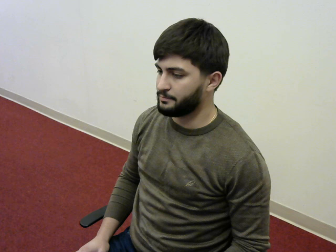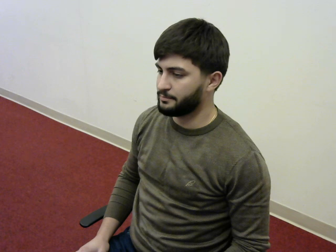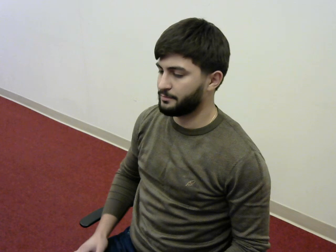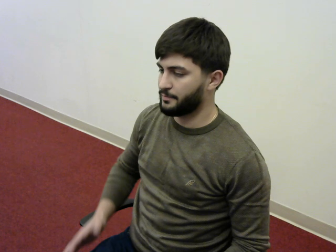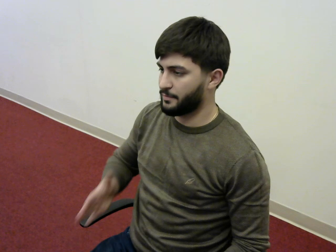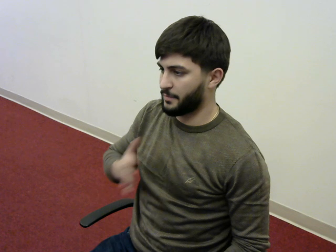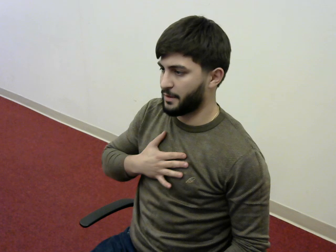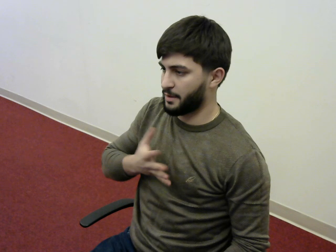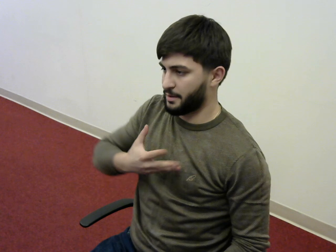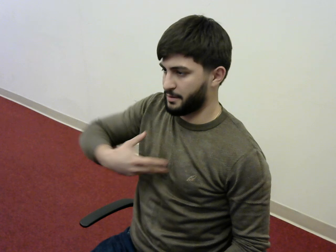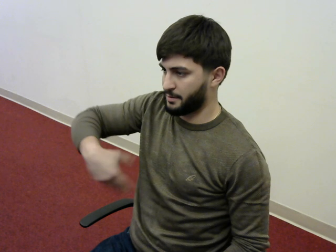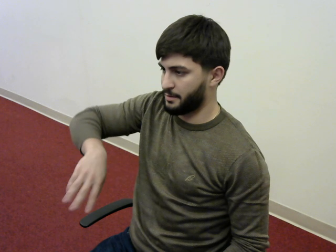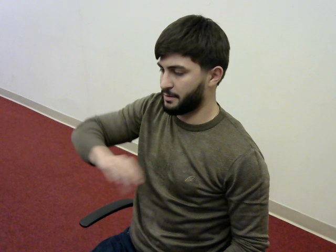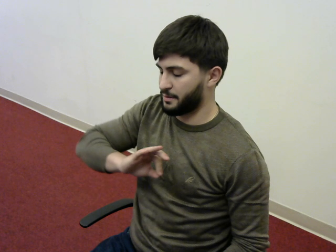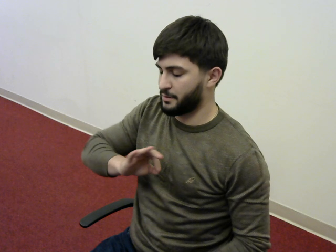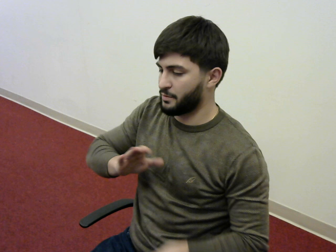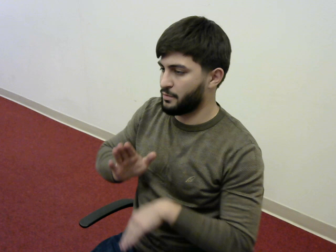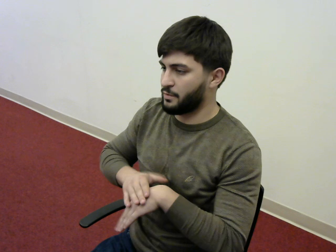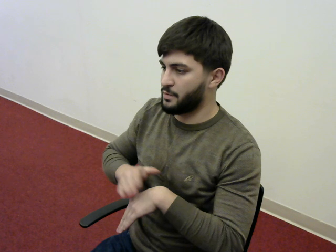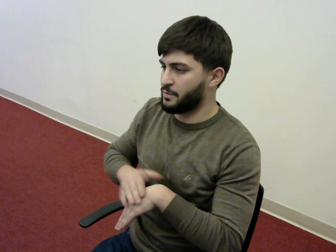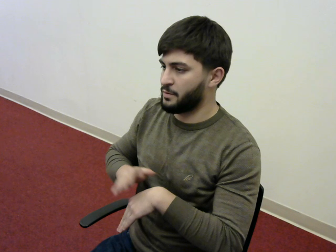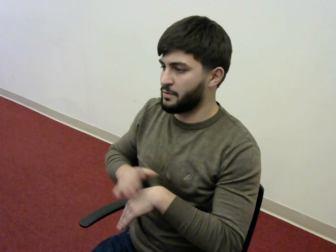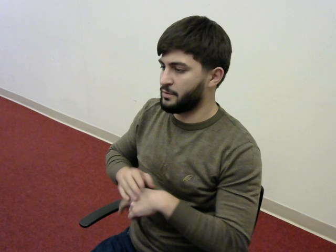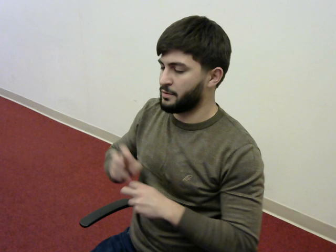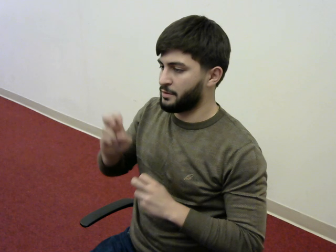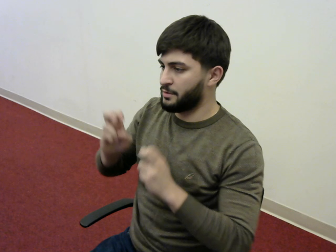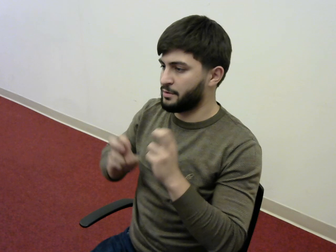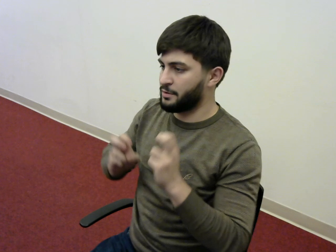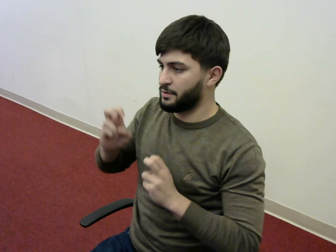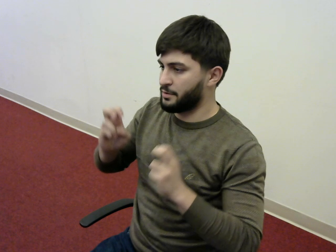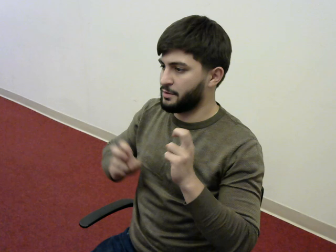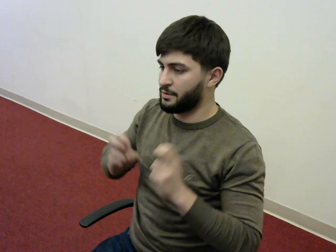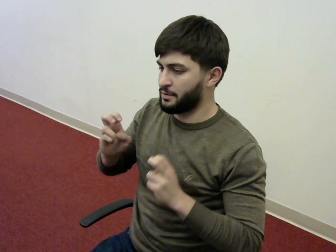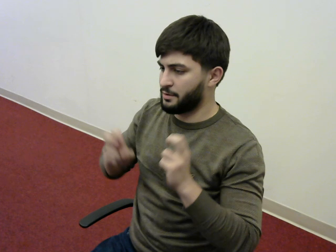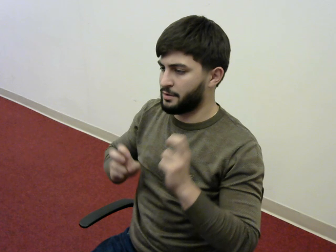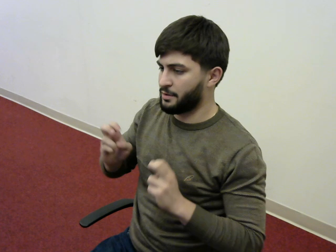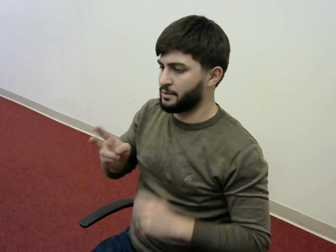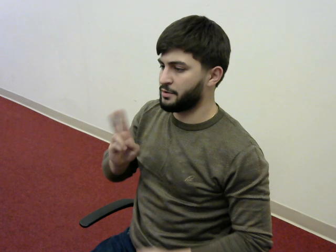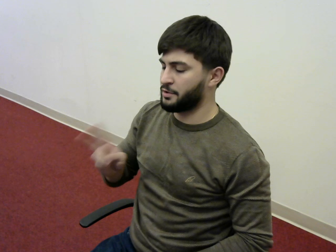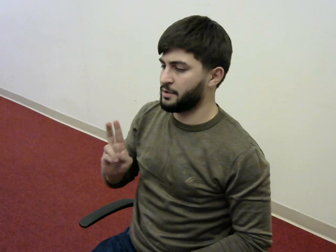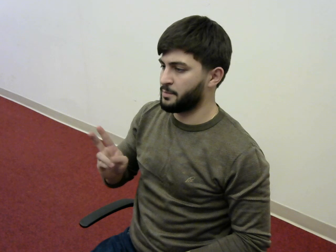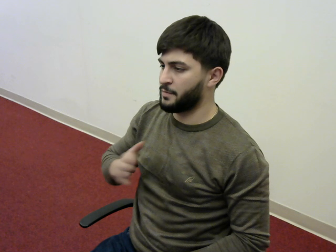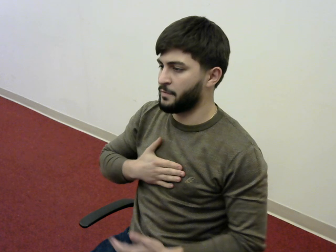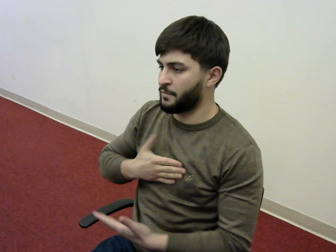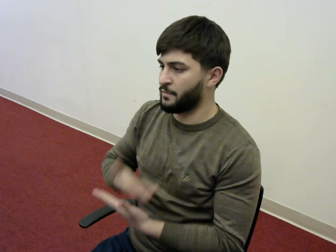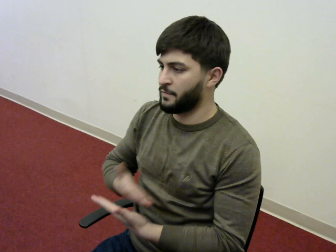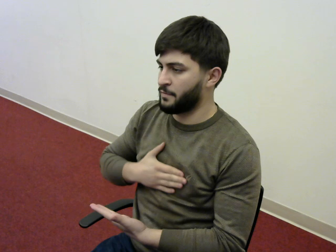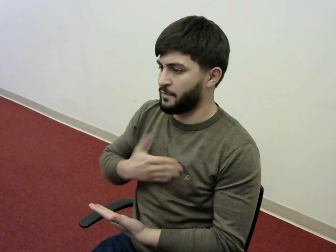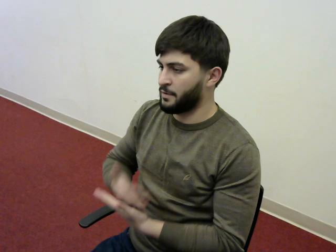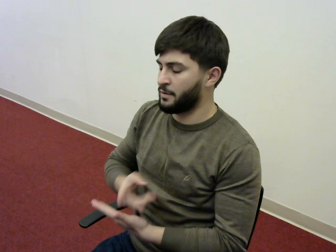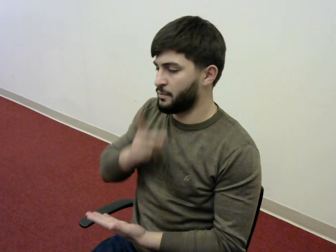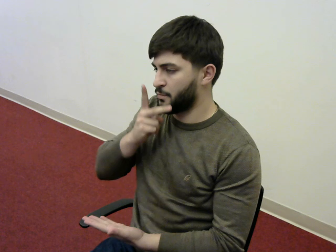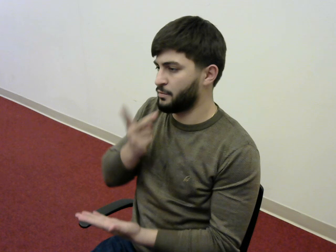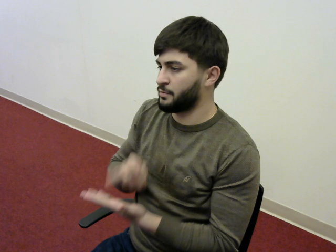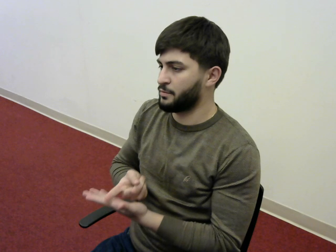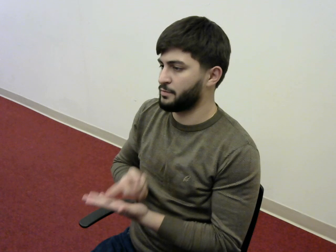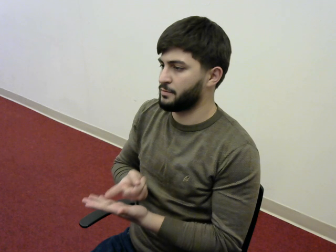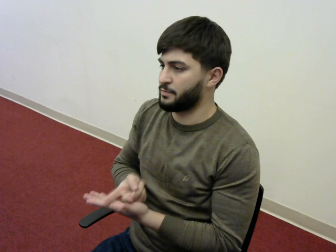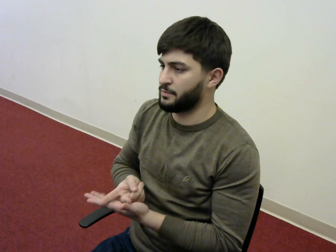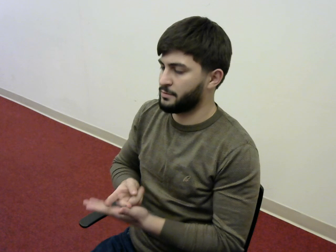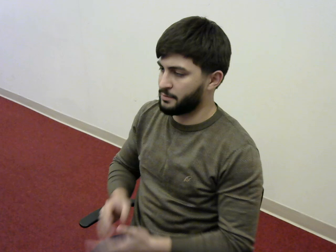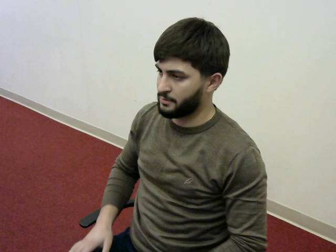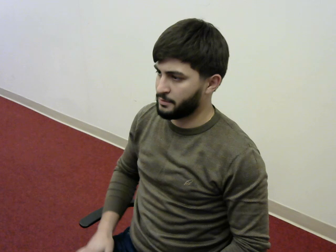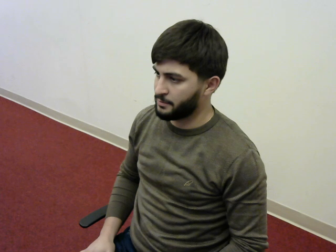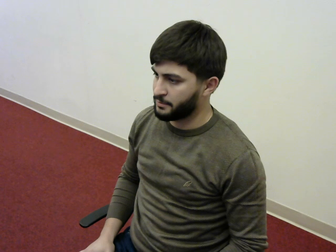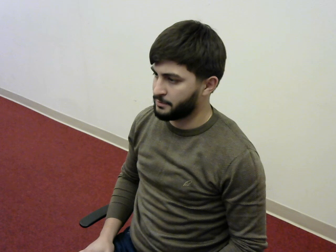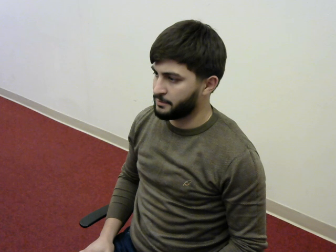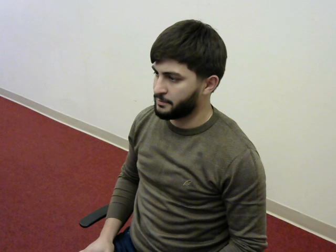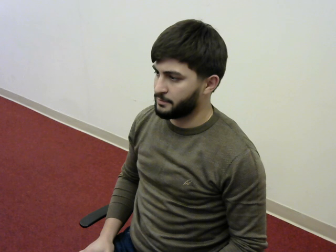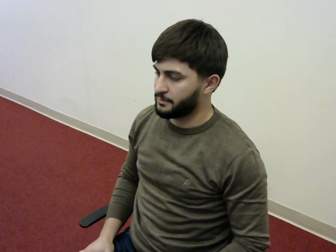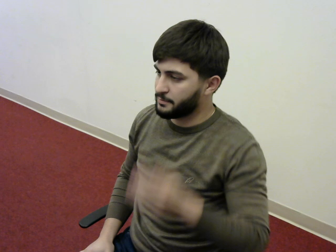Biz özəl şirkət kimi fəaliyyət göstəririk